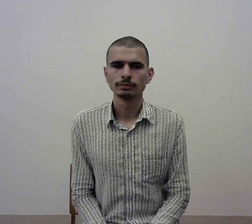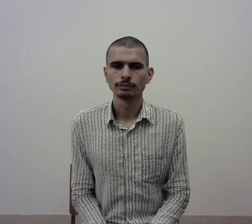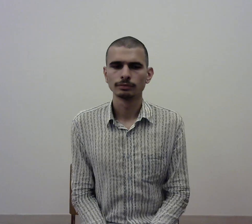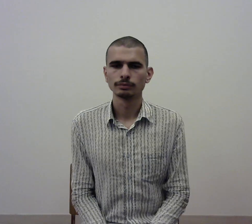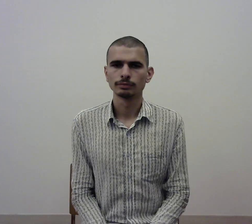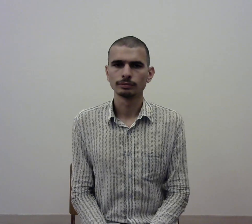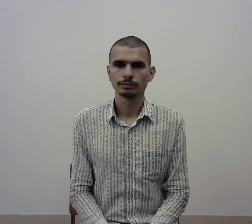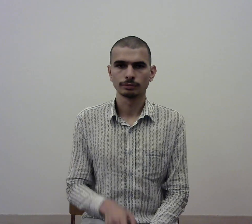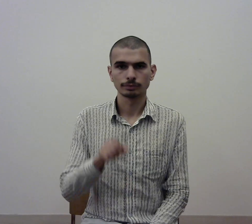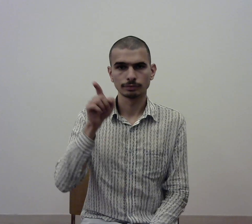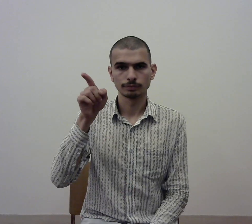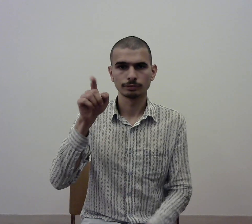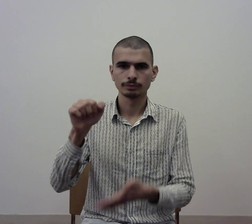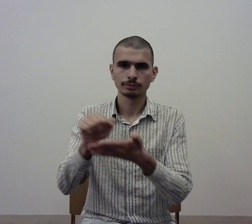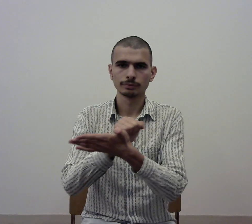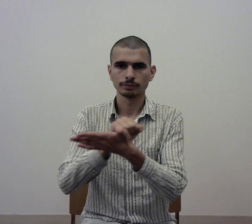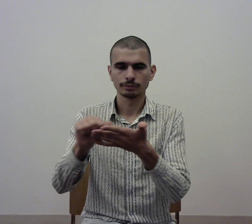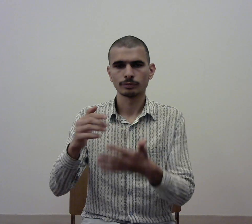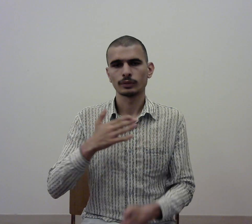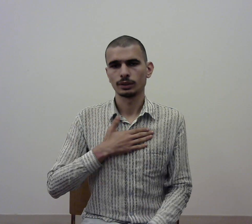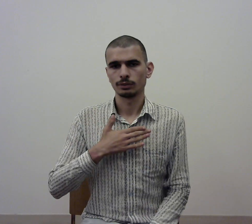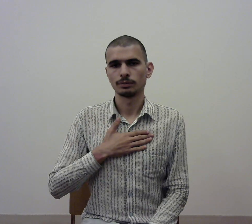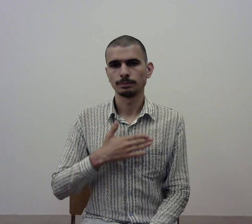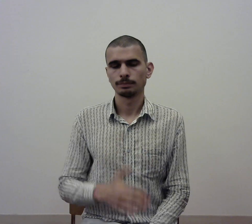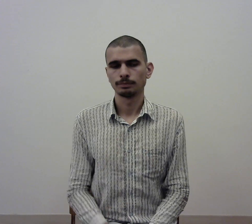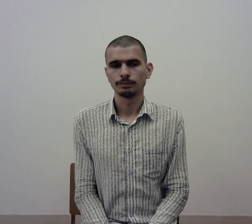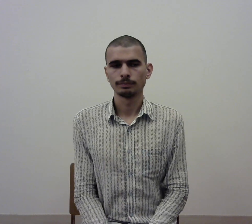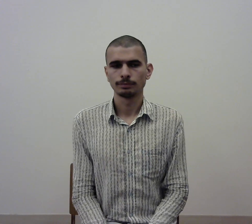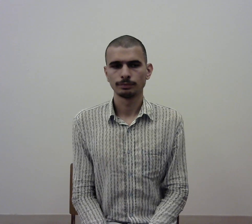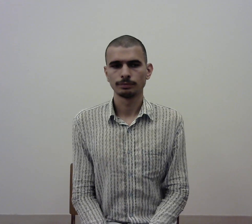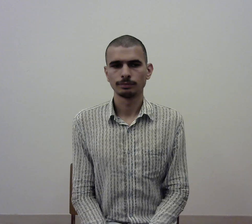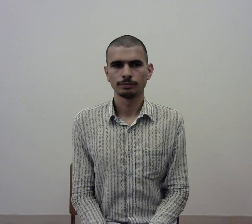Onun sənədləri məndədir